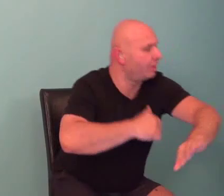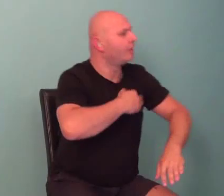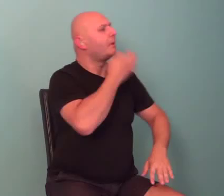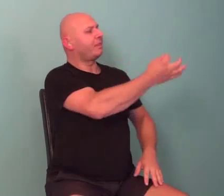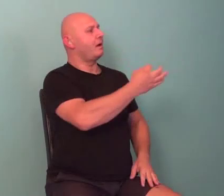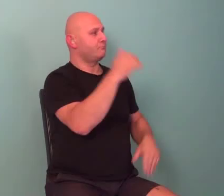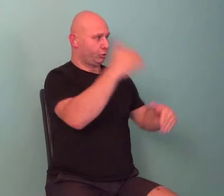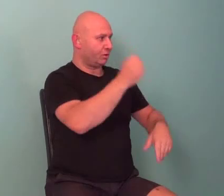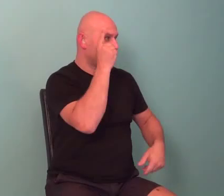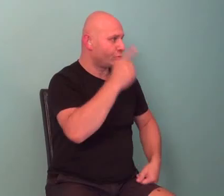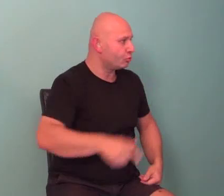Zapytam: czy możesz rano?